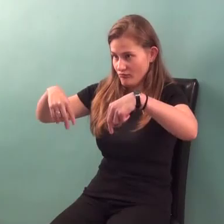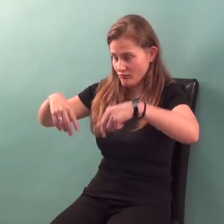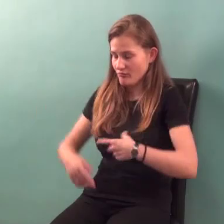Aha.